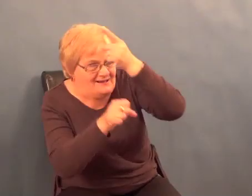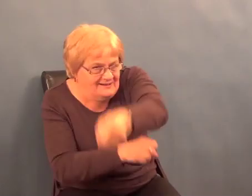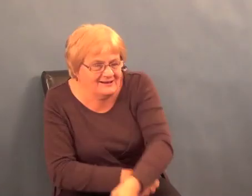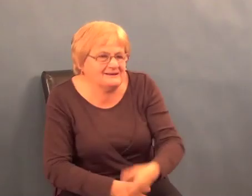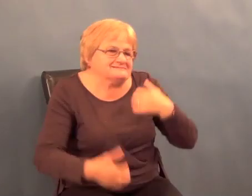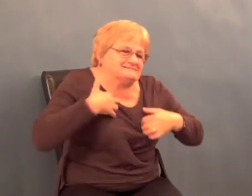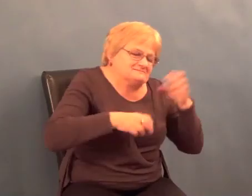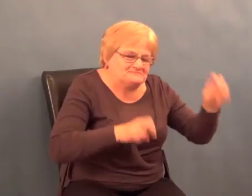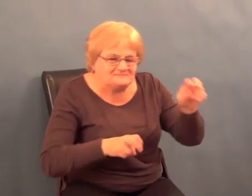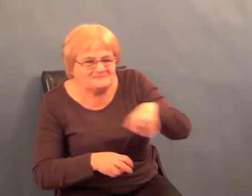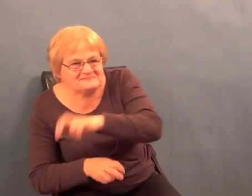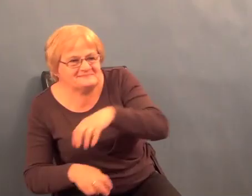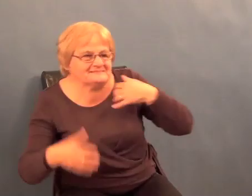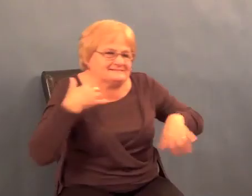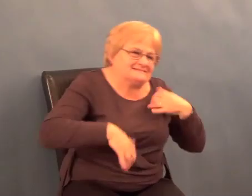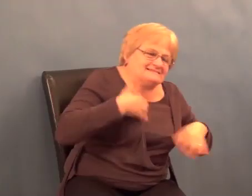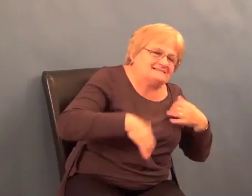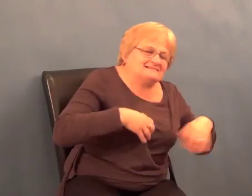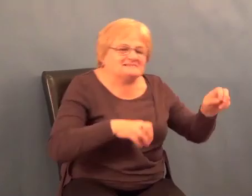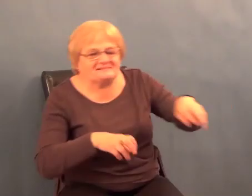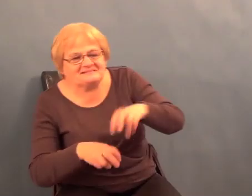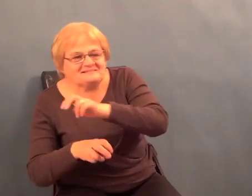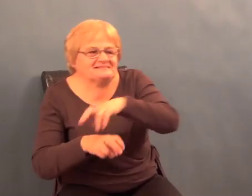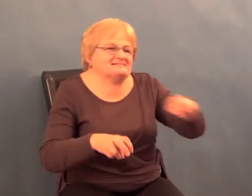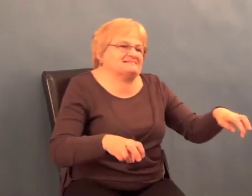Ptaszek jest zły, biega podskakując dookoła.